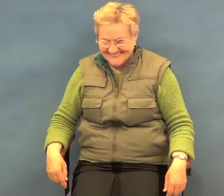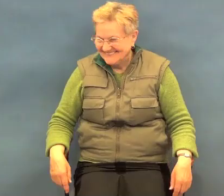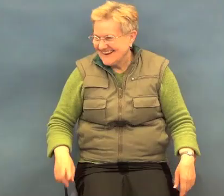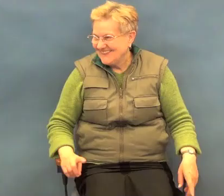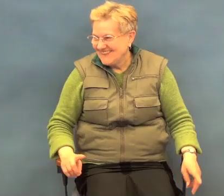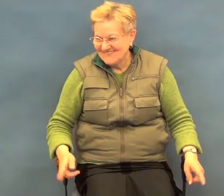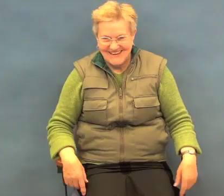Nie wolno.